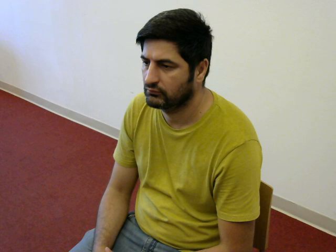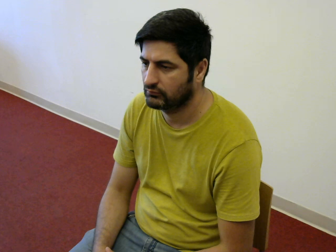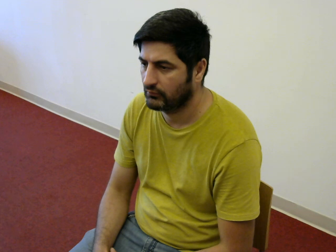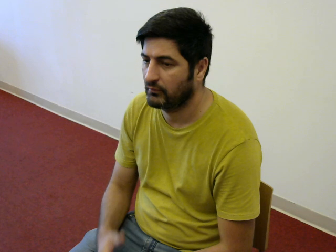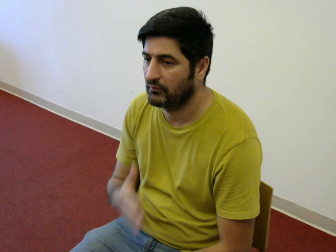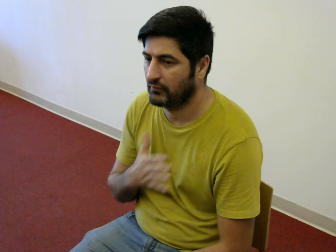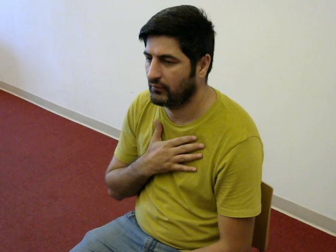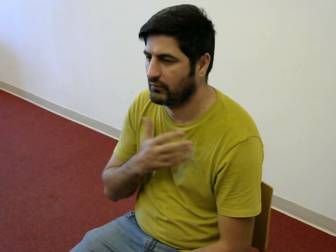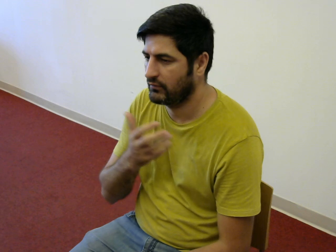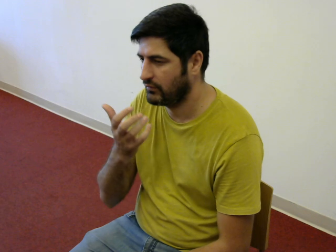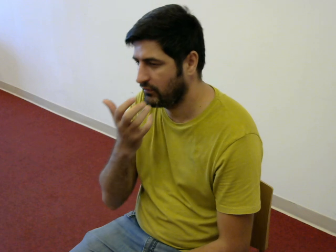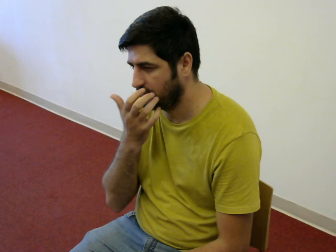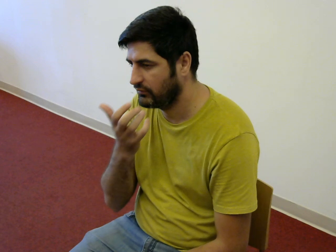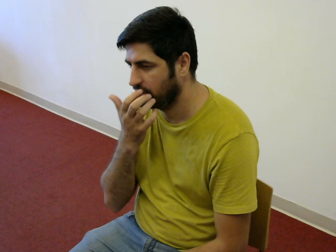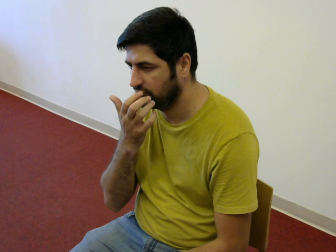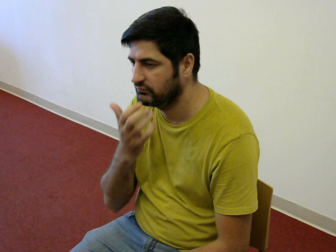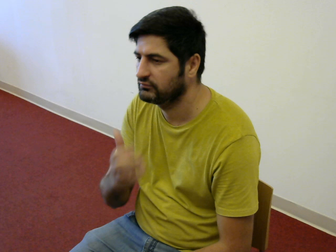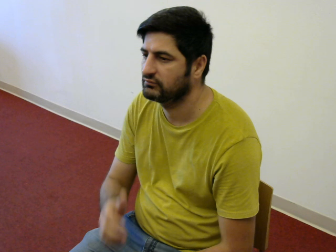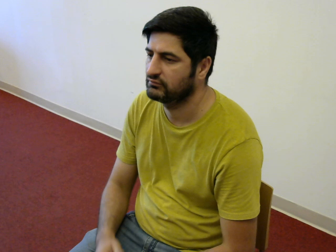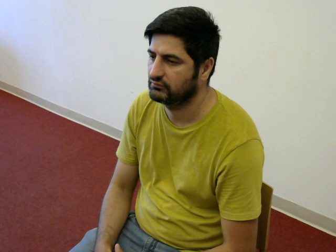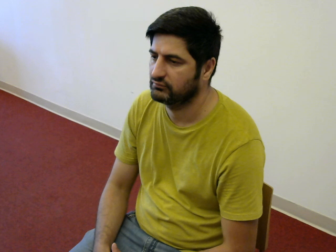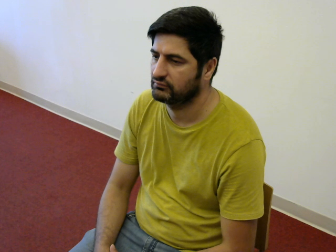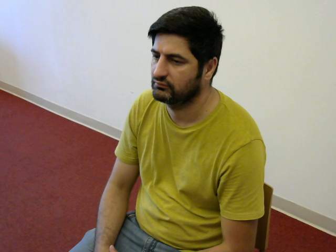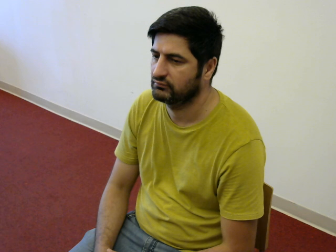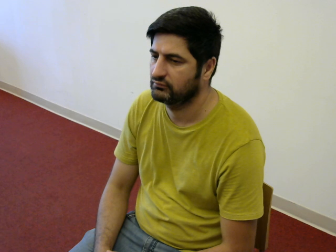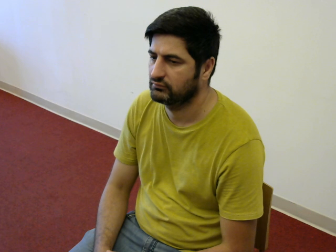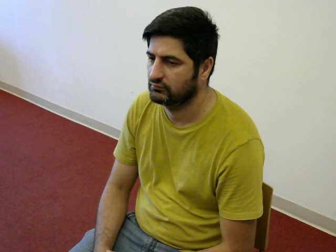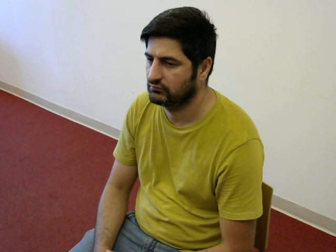Mənə istidir